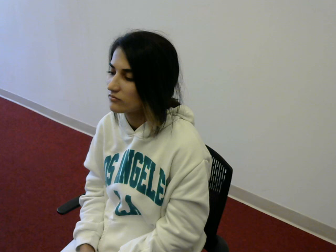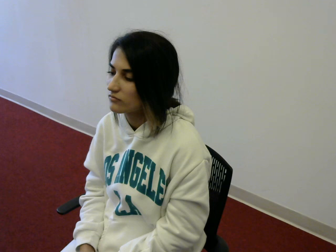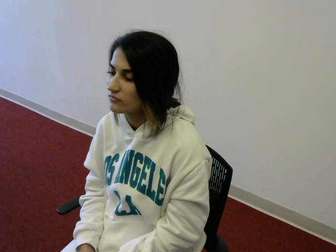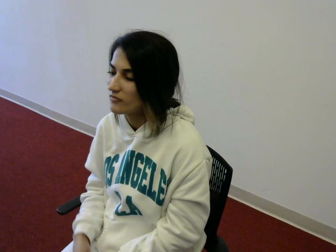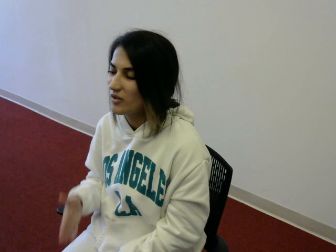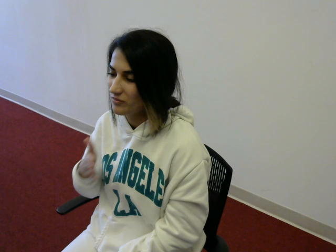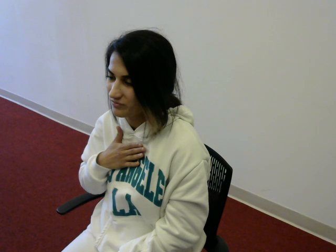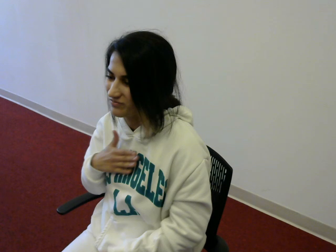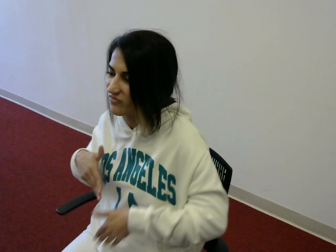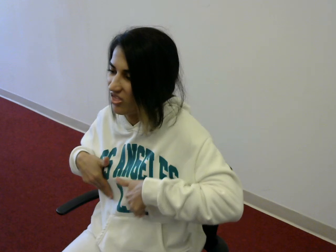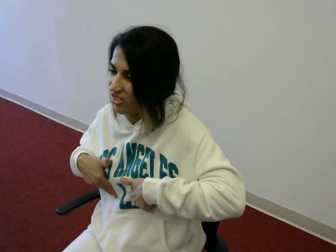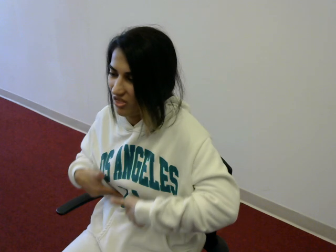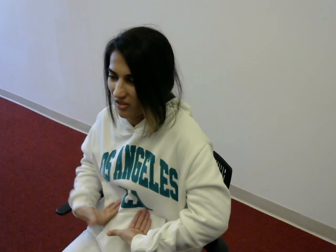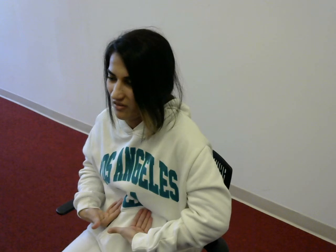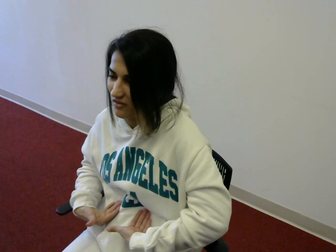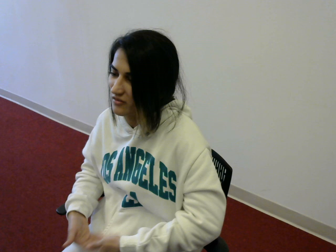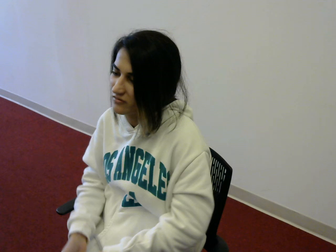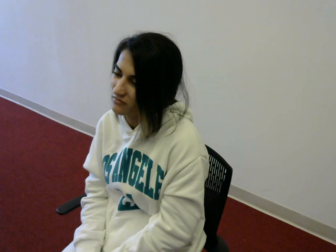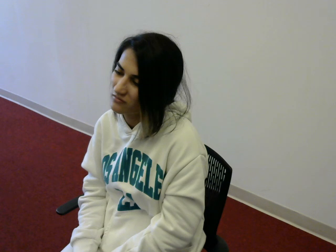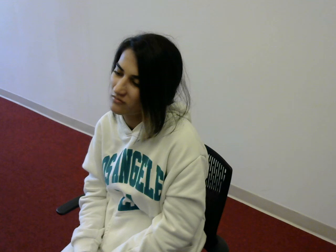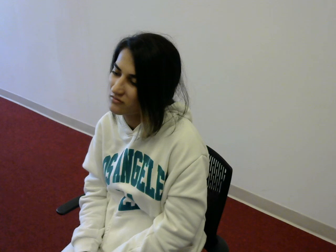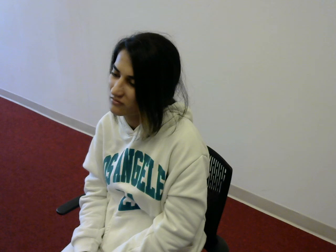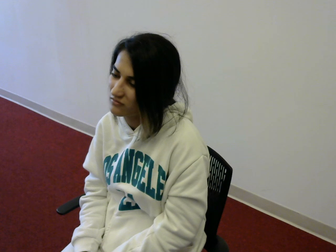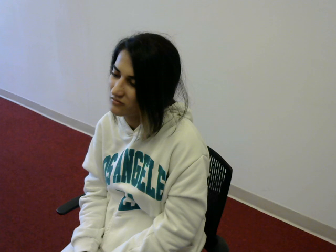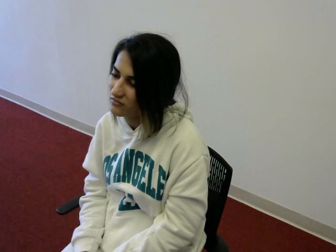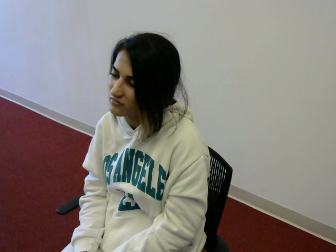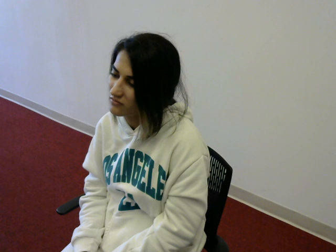Mən acmışam